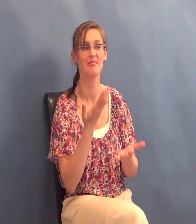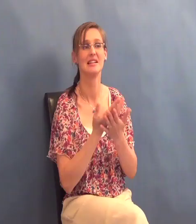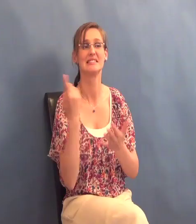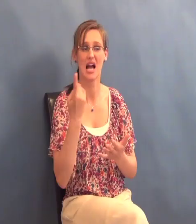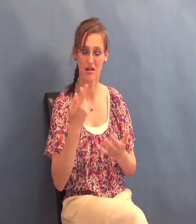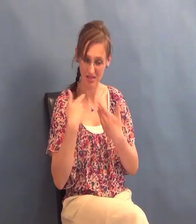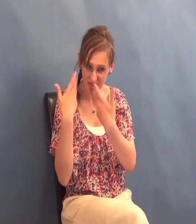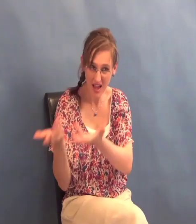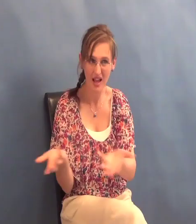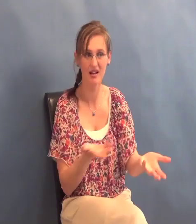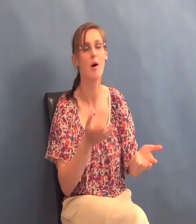Dlaczego jest zakaz? Trzeba mu pozwolić!